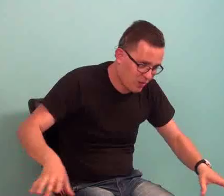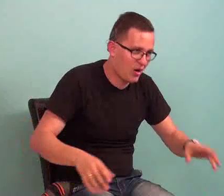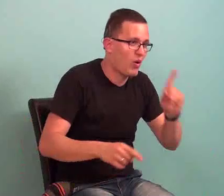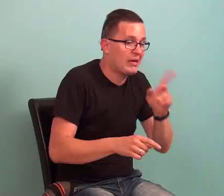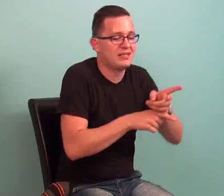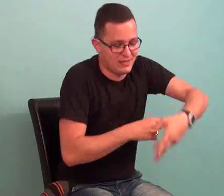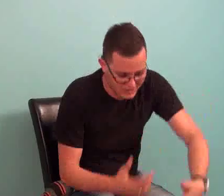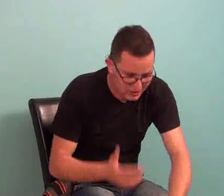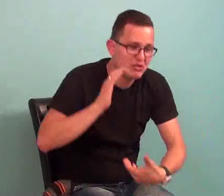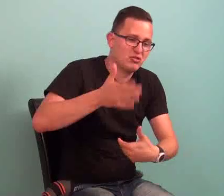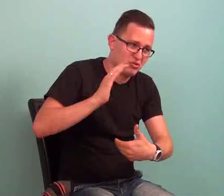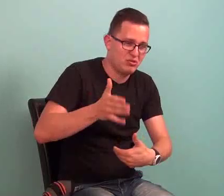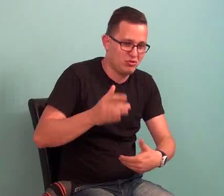Chłopak schodzi szybko na dół i bierze psa na ręce, głaszcze go.